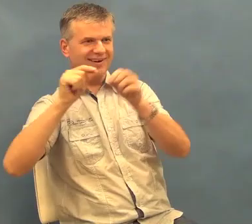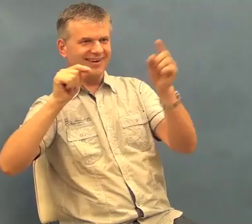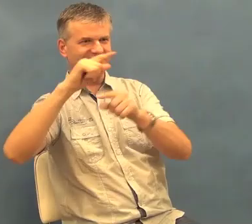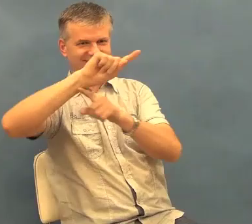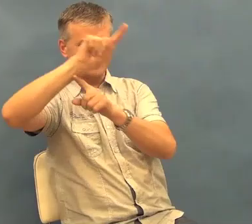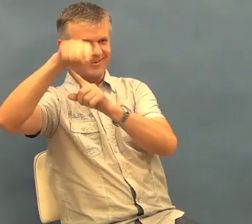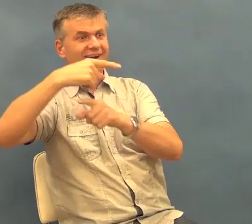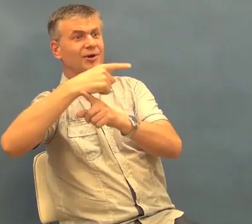Wskazówki się przesuwają.